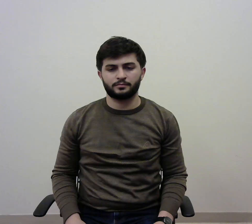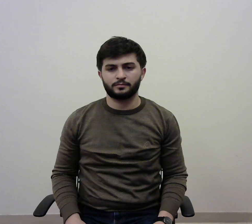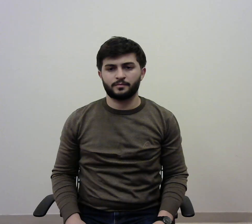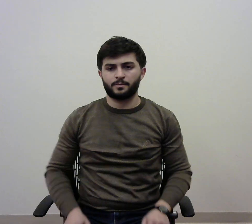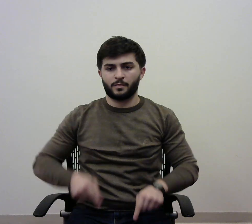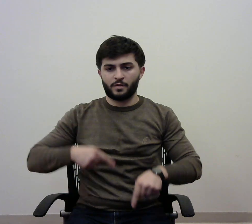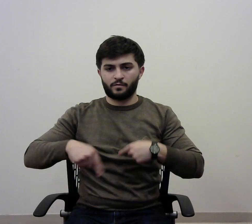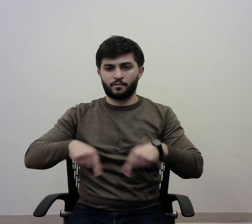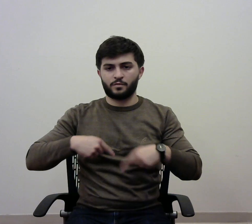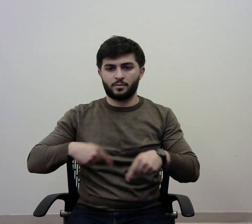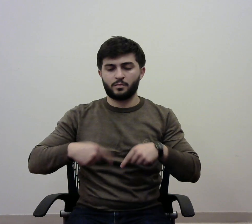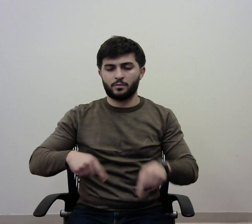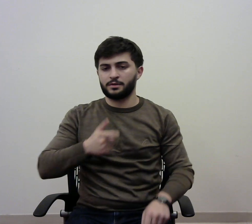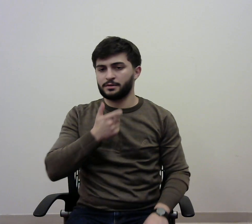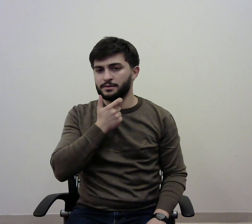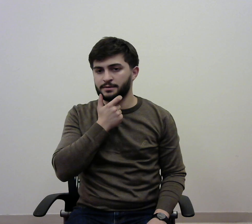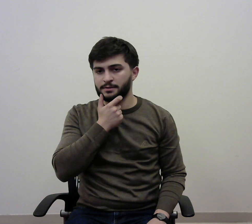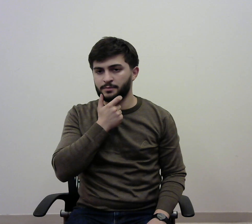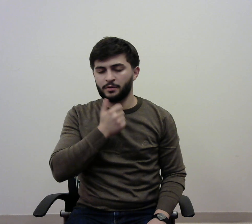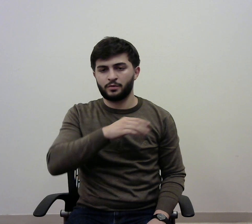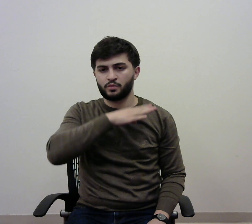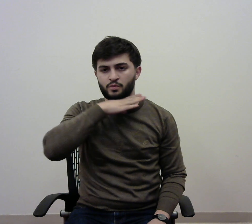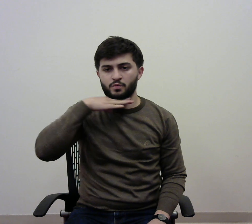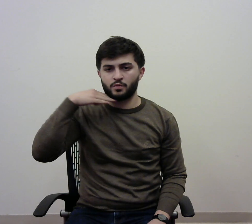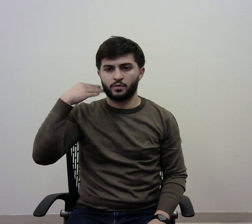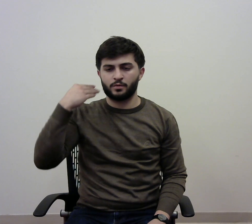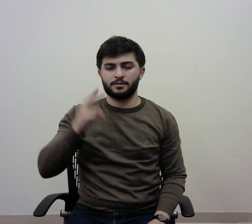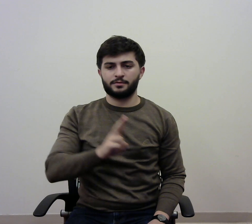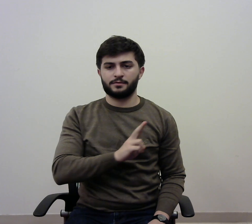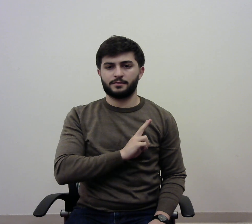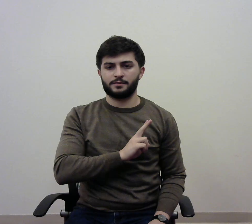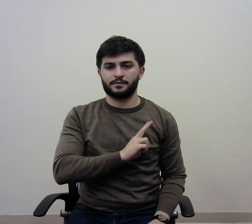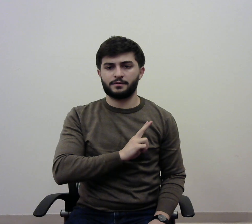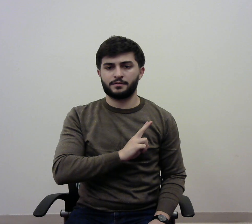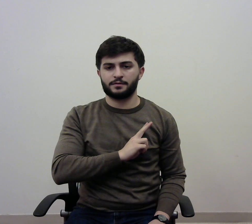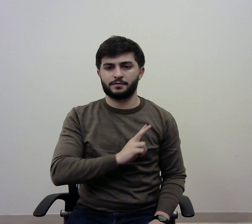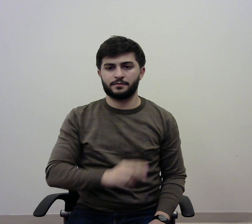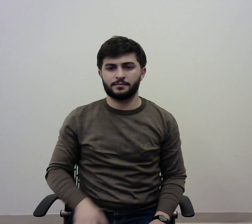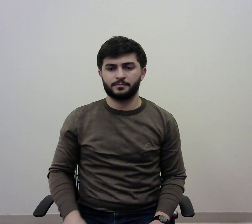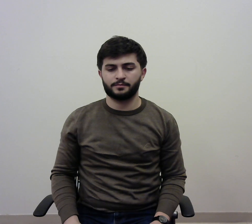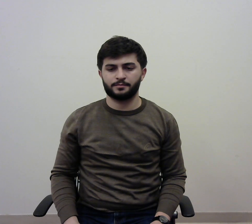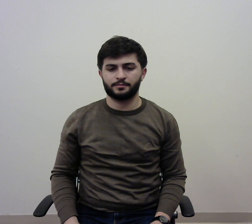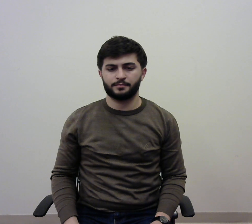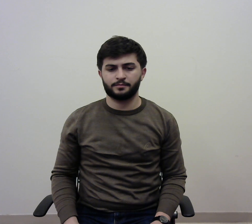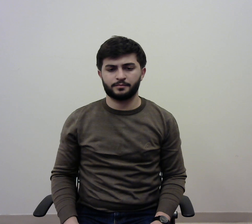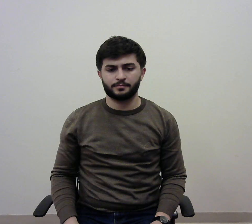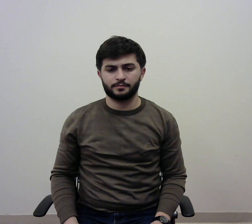Futbol izləməyi çox sevirəm